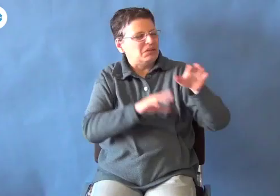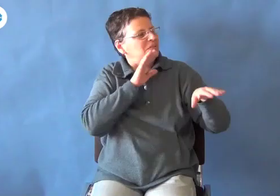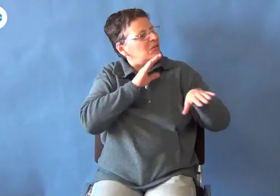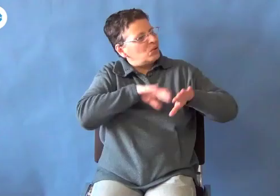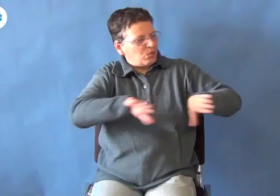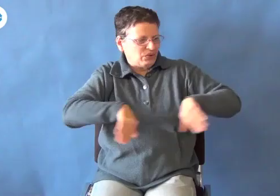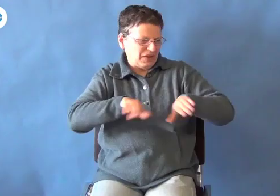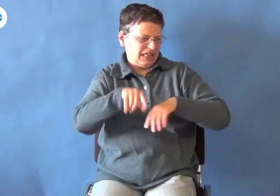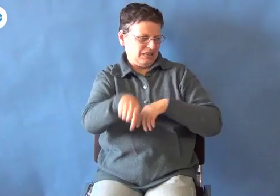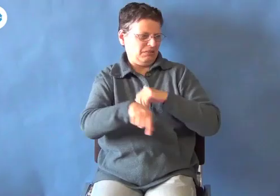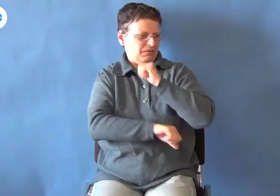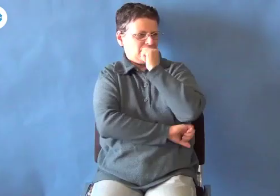Chyba chodzi o pływanie.